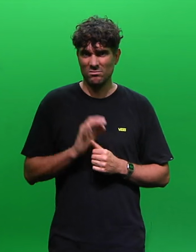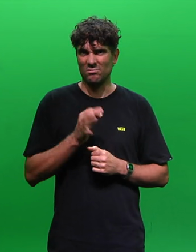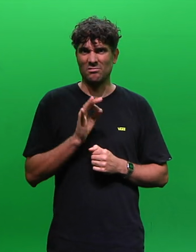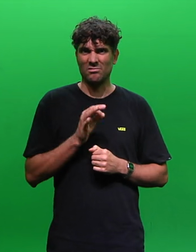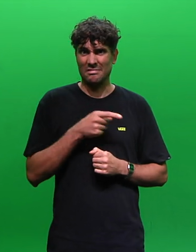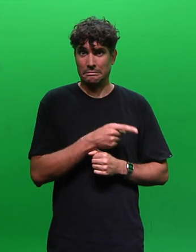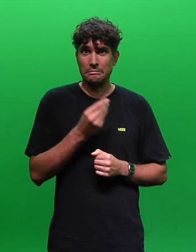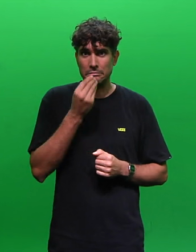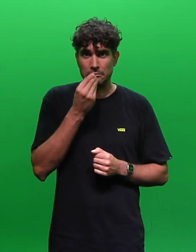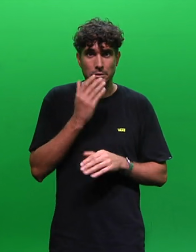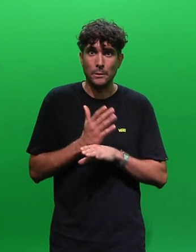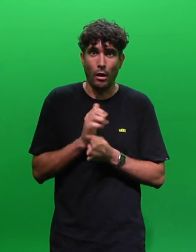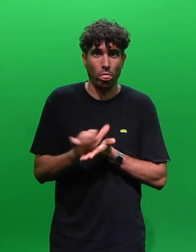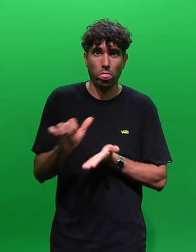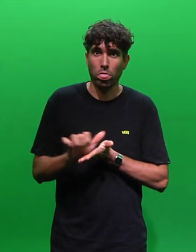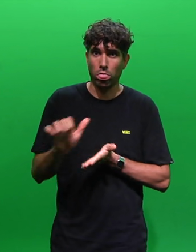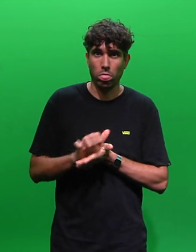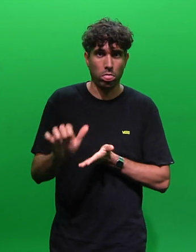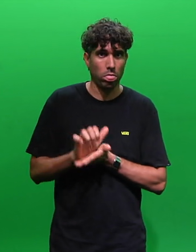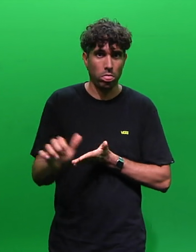Sí, sempre rebutja el menjar.